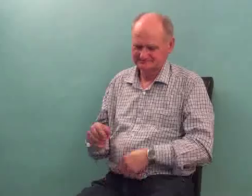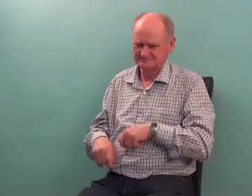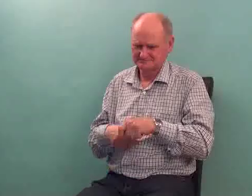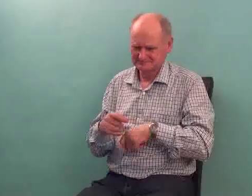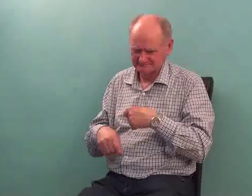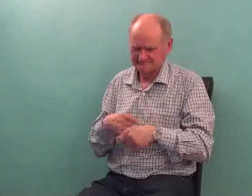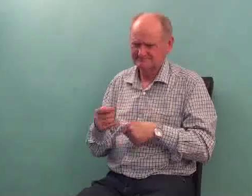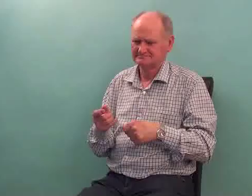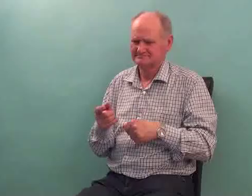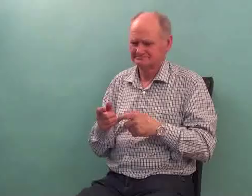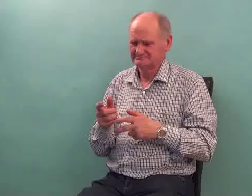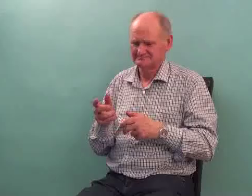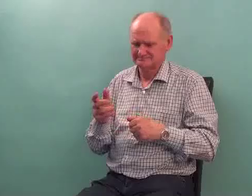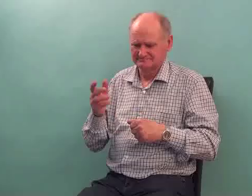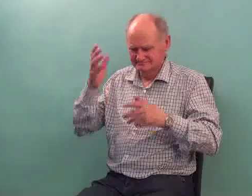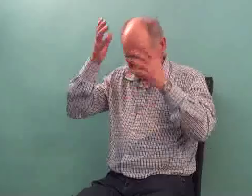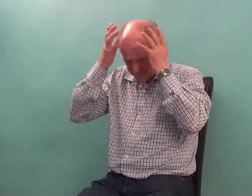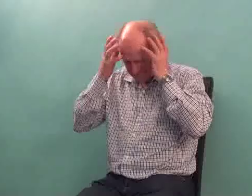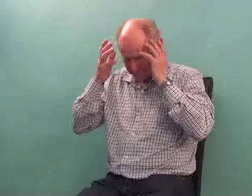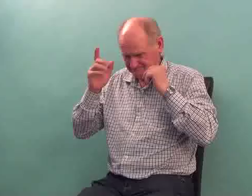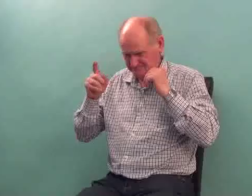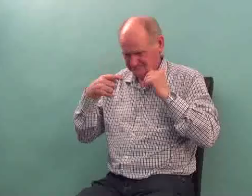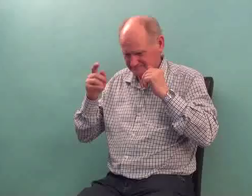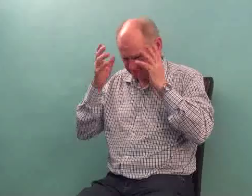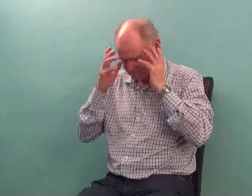Jest rower i skreślony kask.